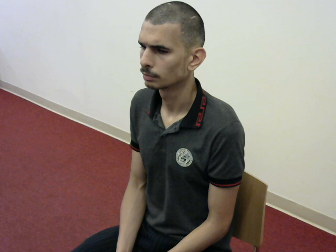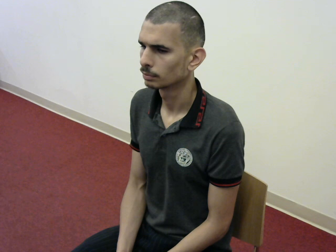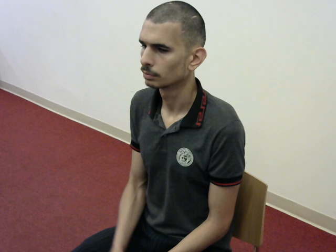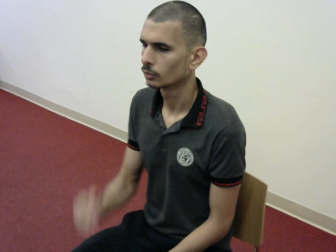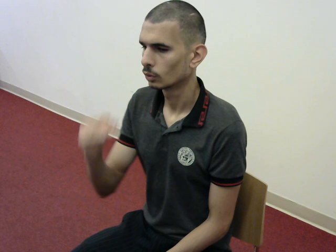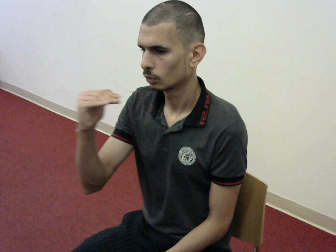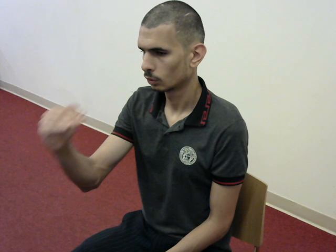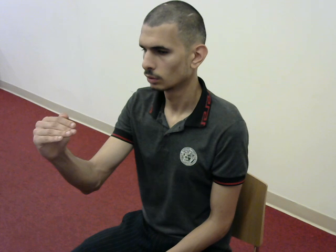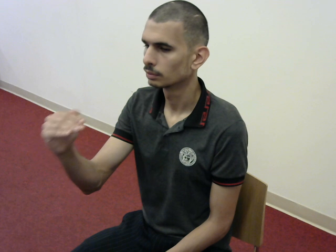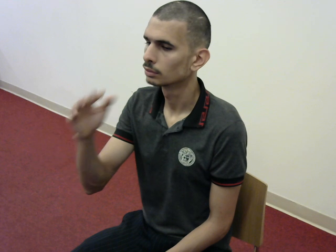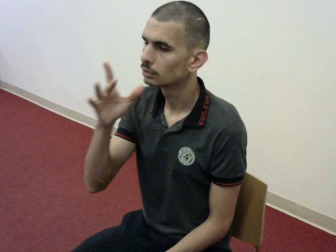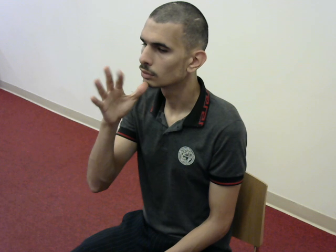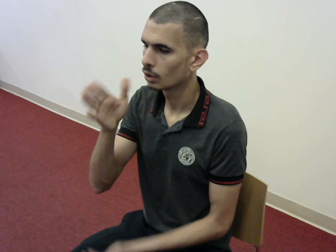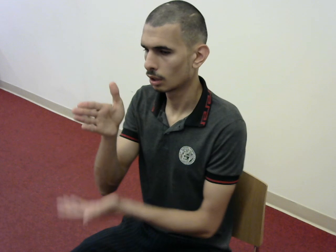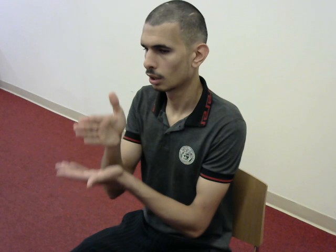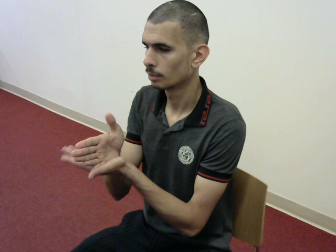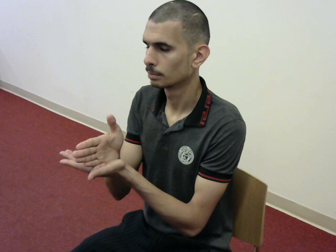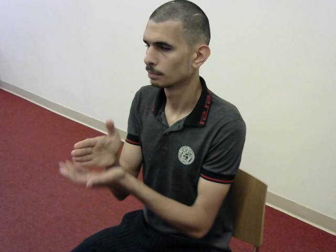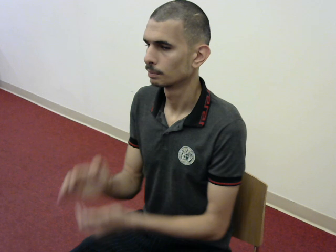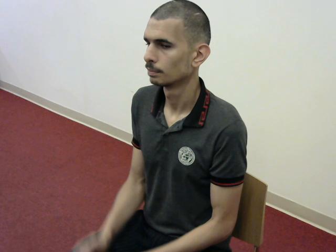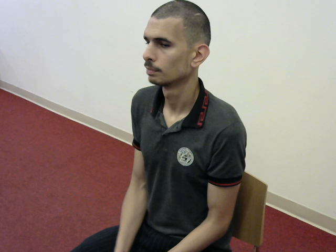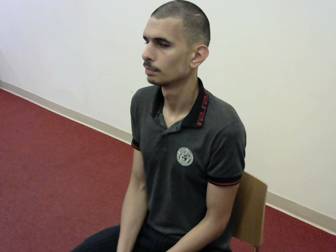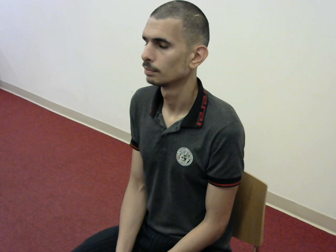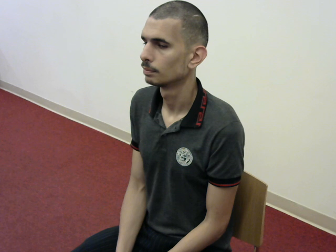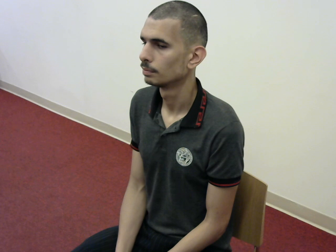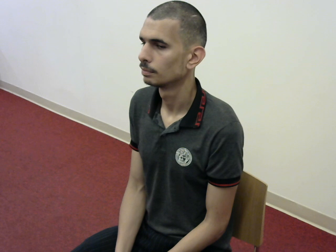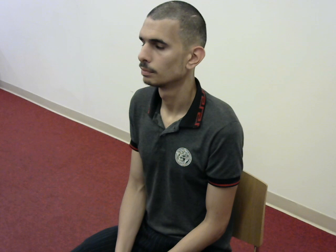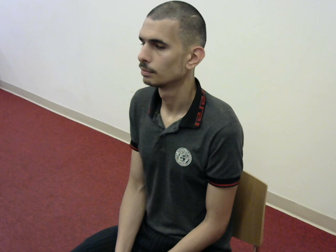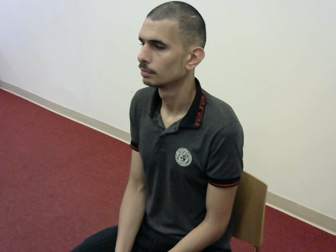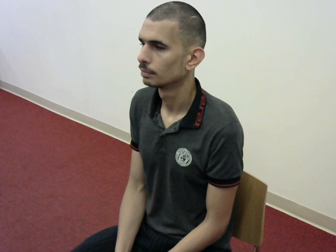Sizin vaxtınız var?